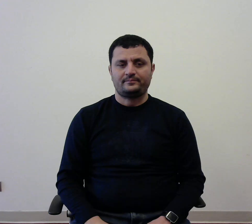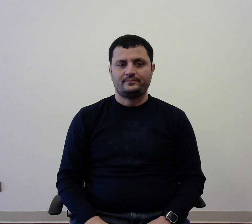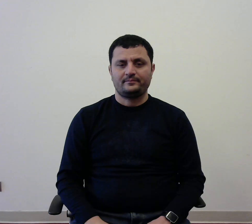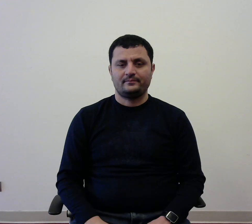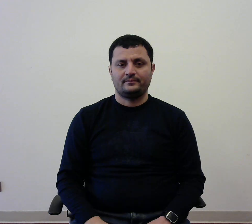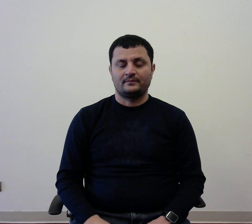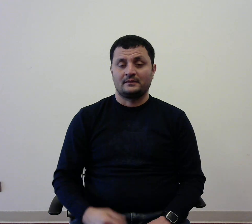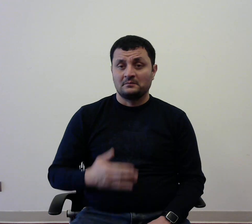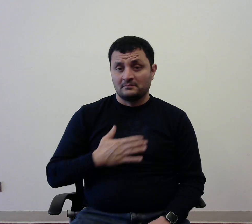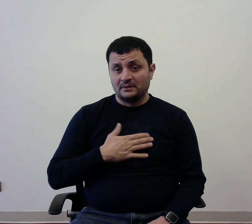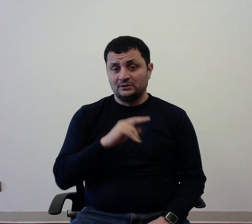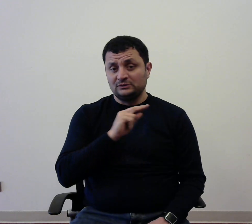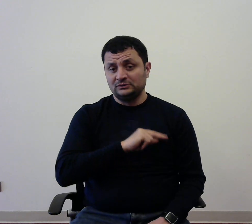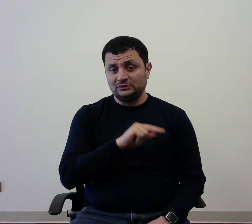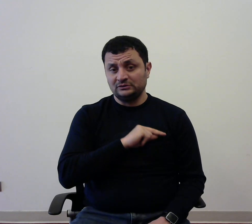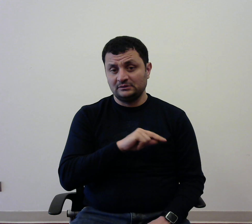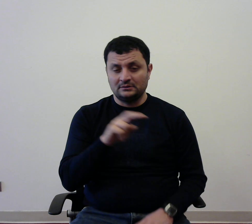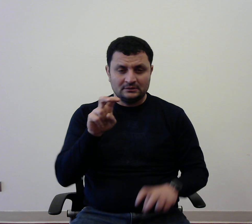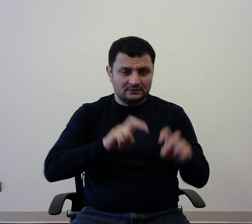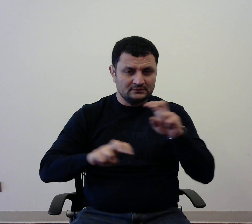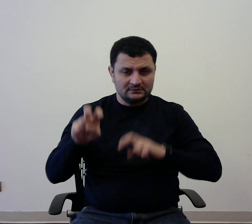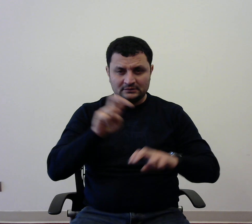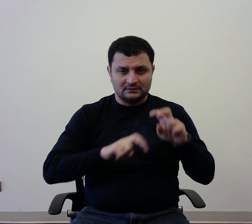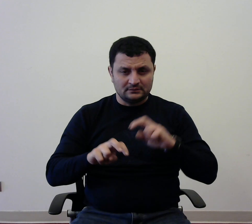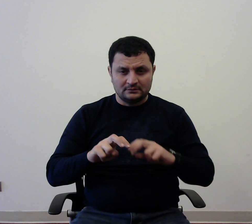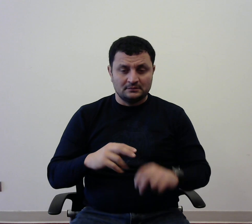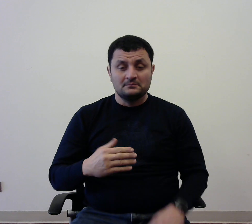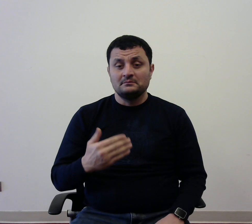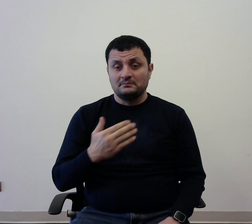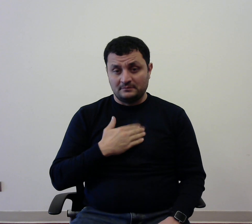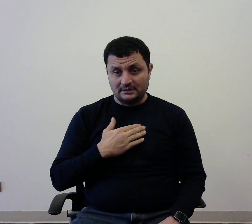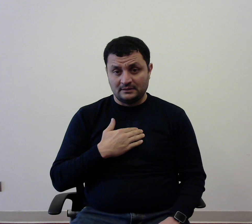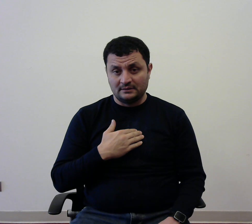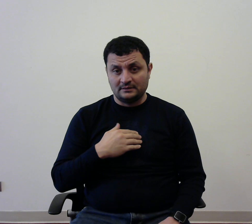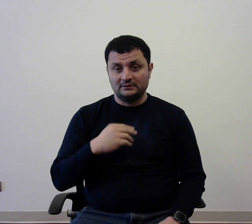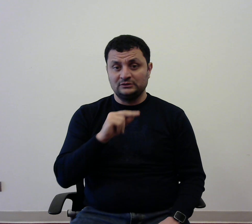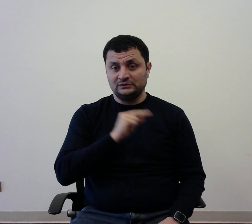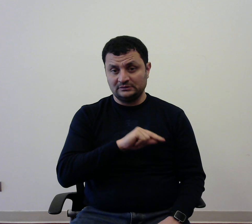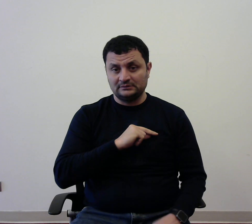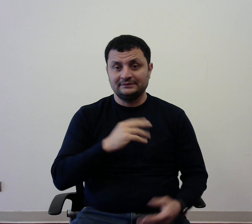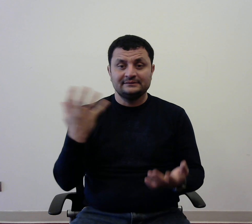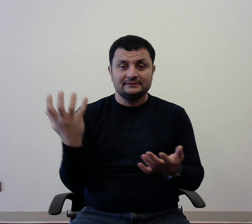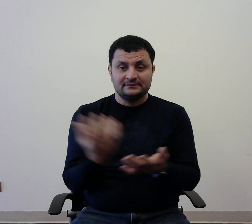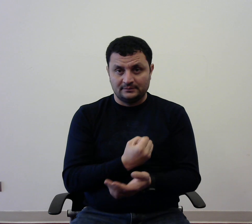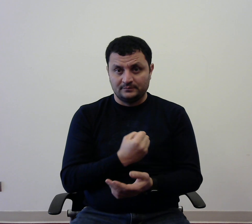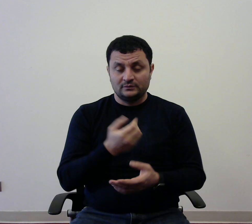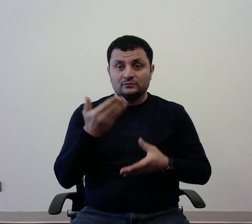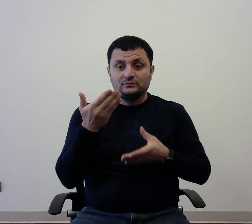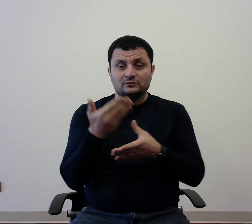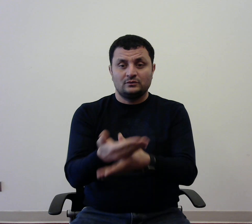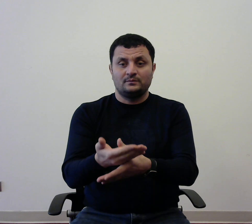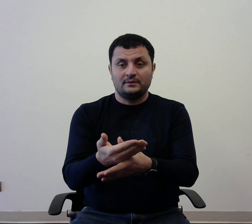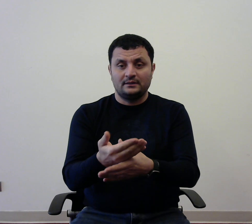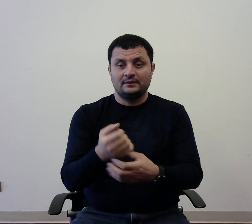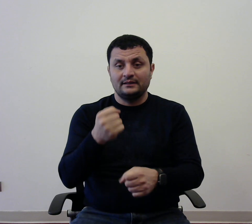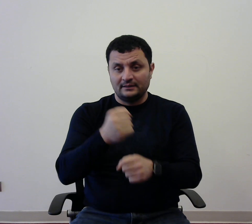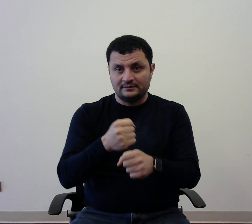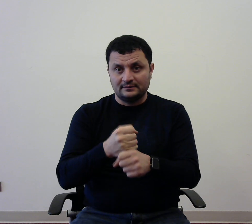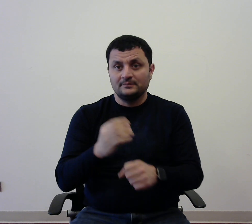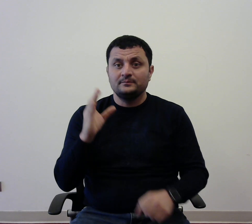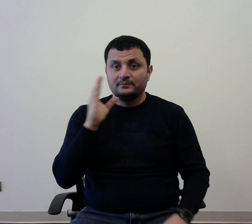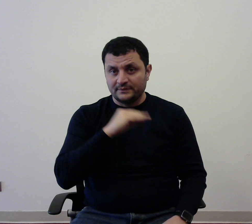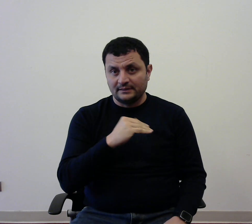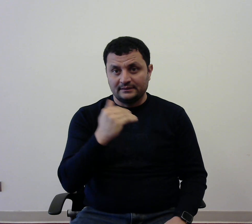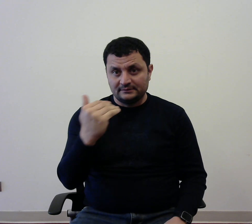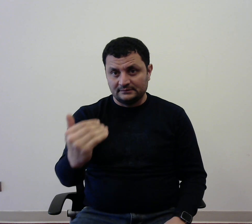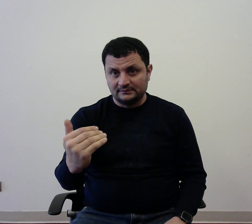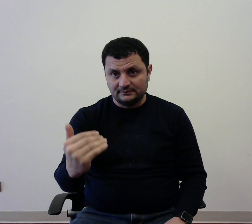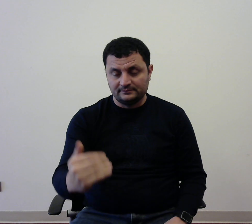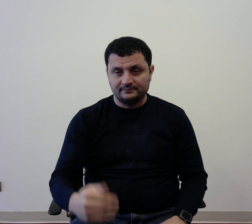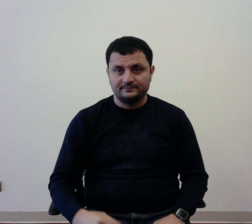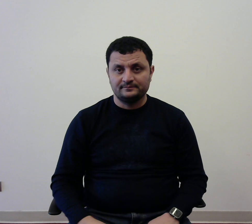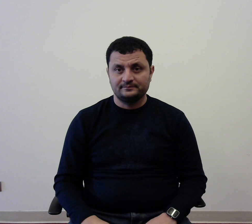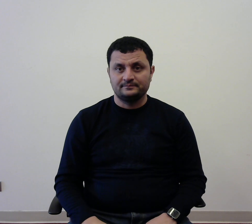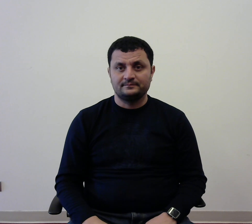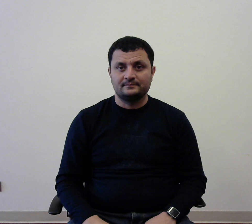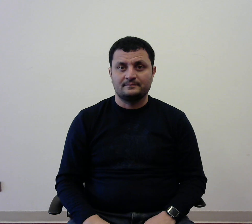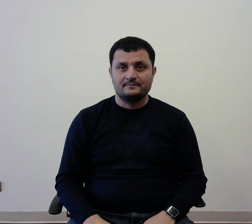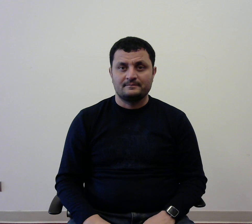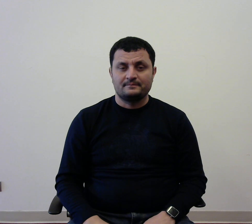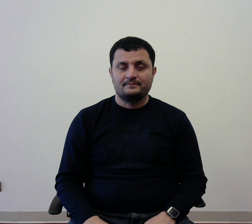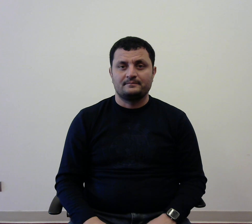Mən iş axtarıram, mənə iş tapmaqda kömək edə bilərsinizmi?